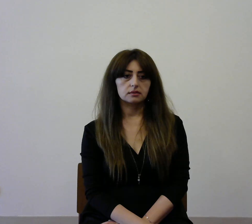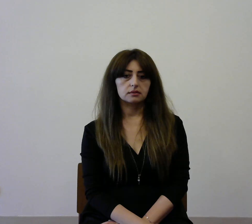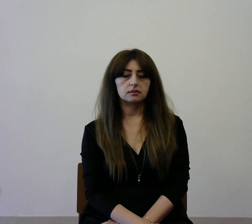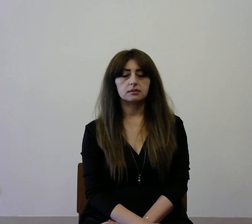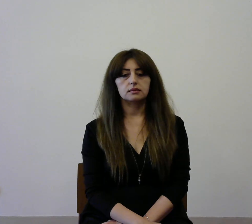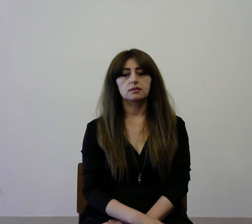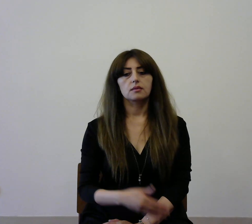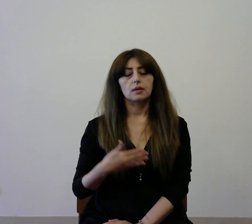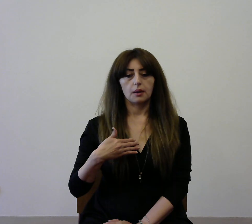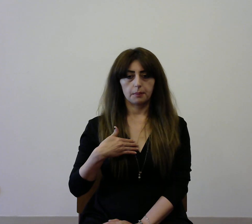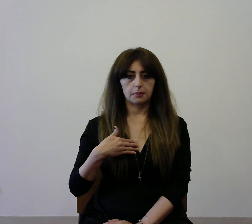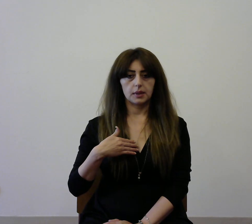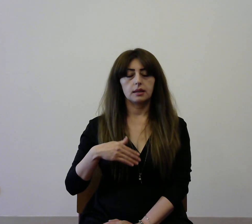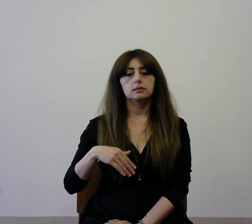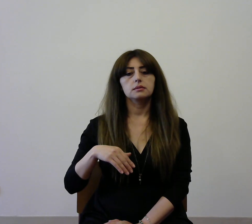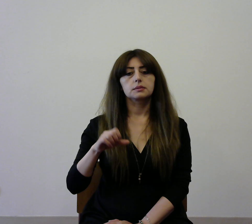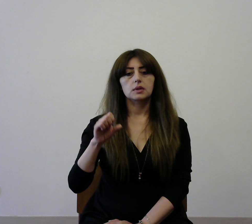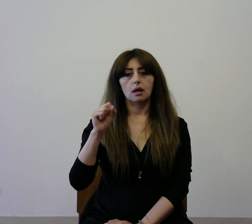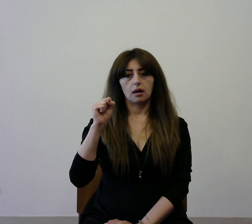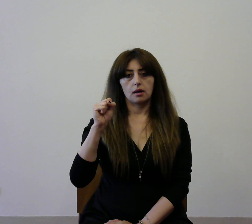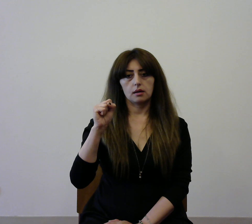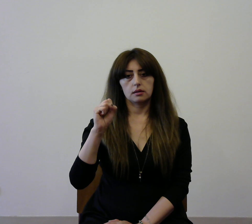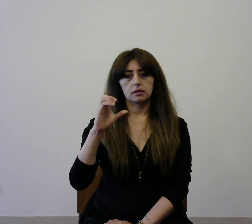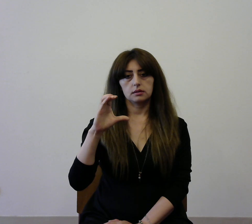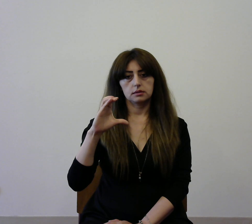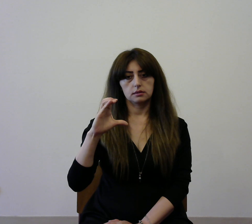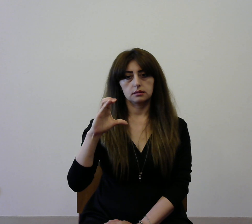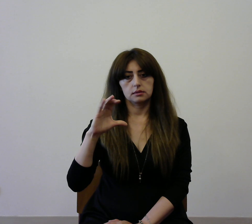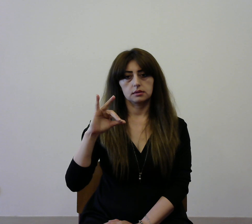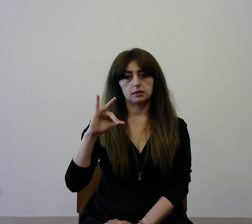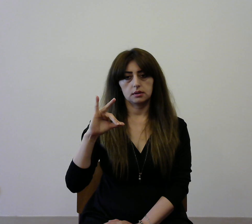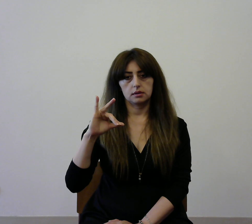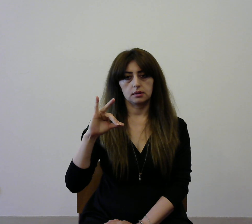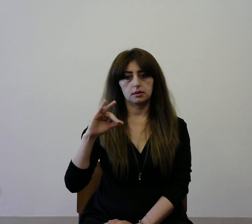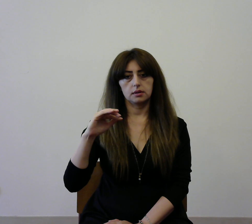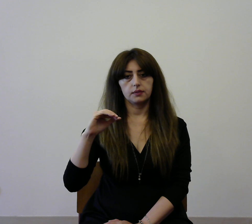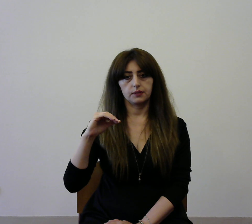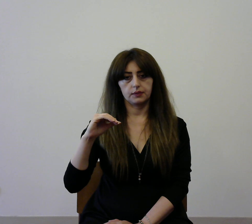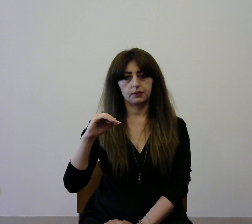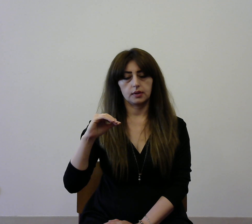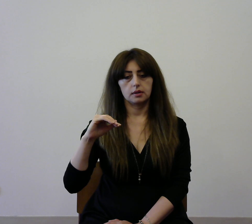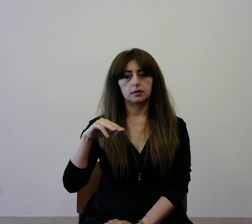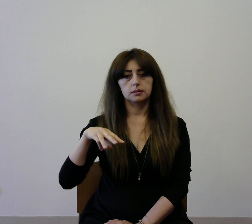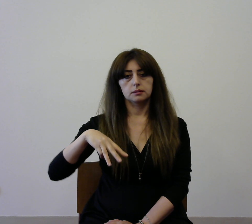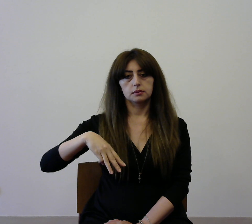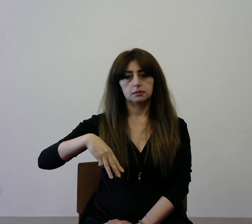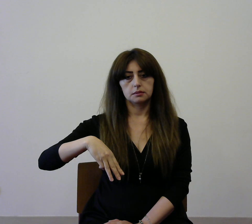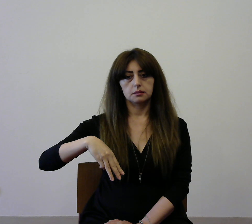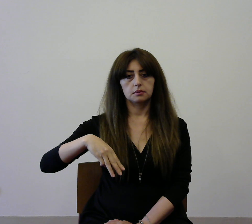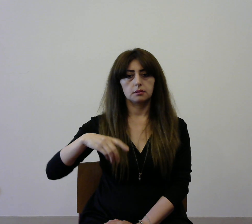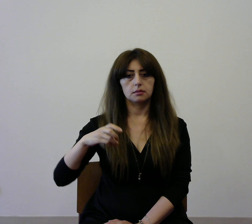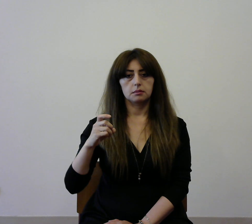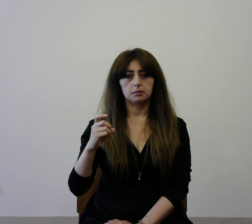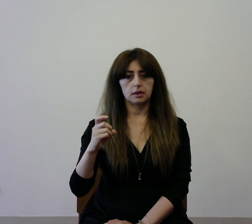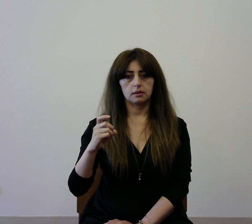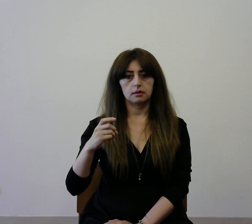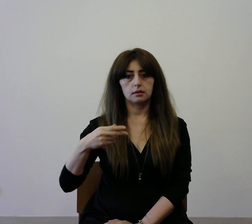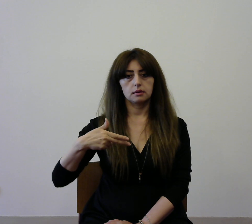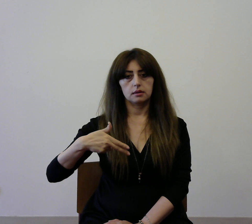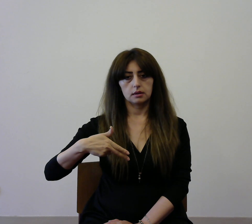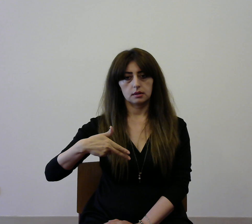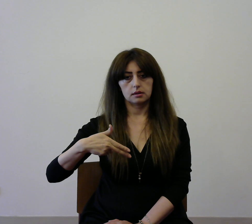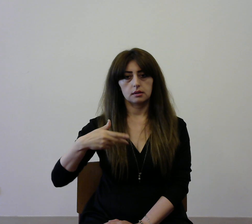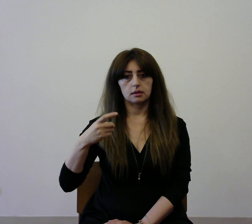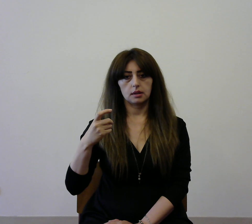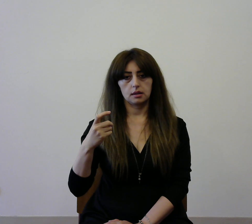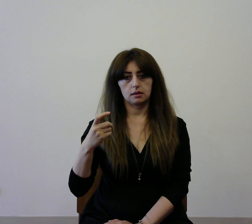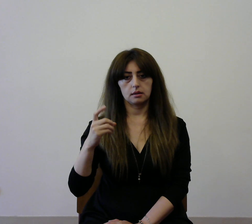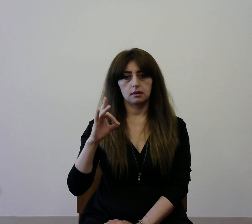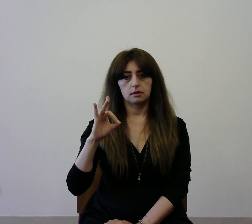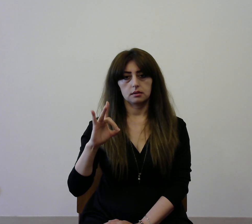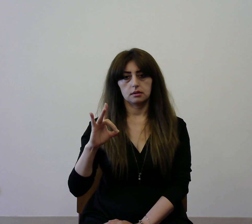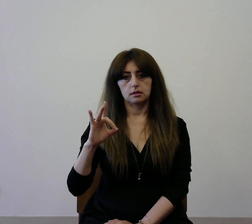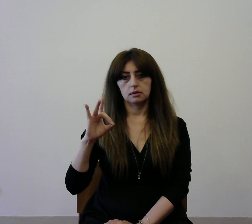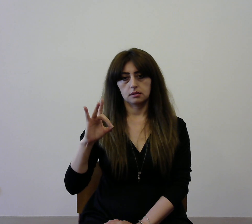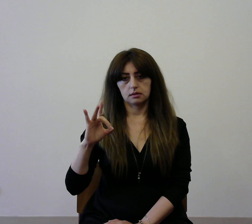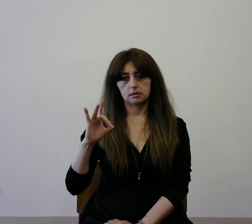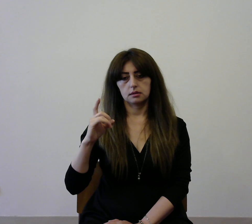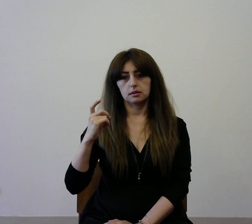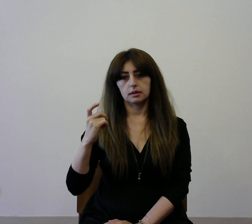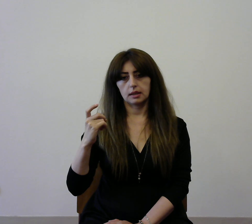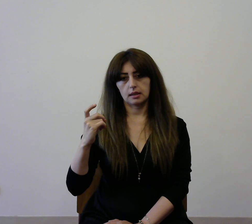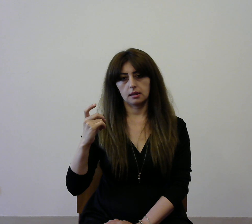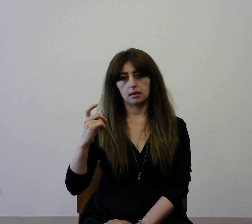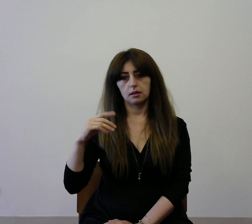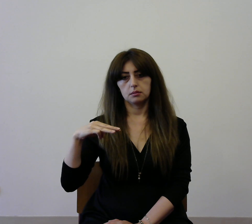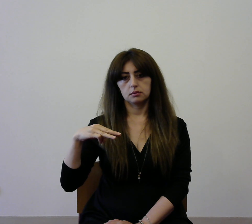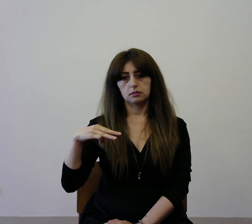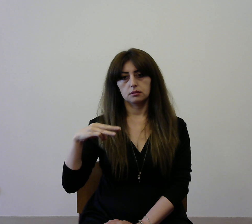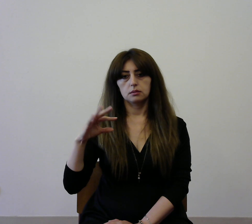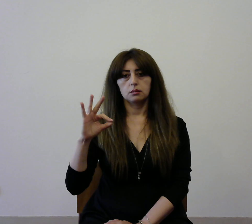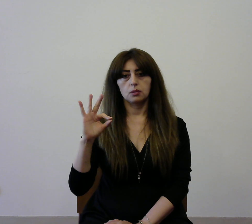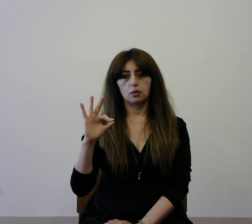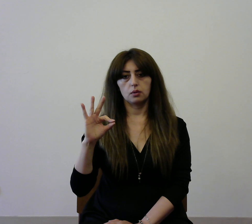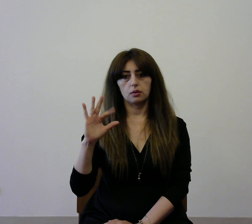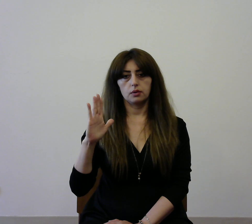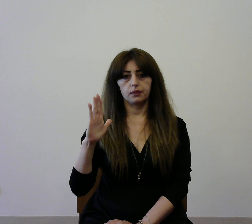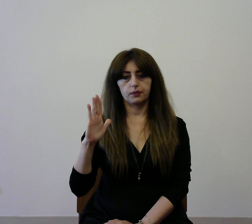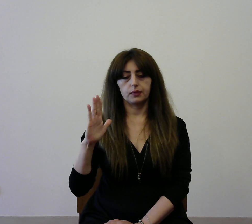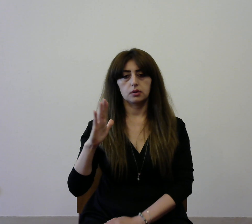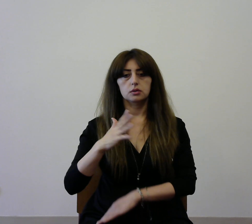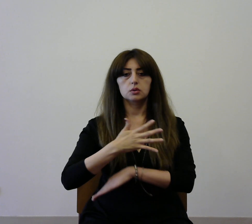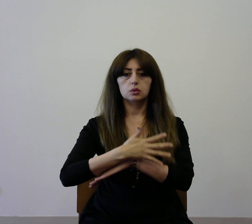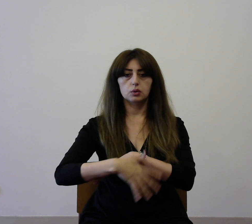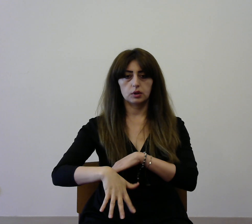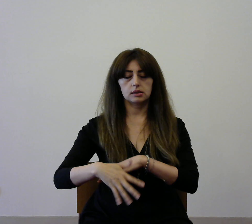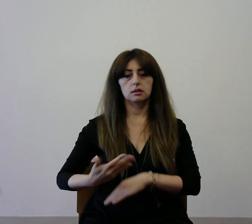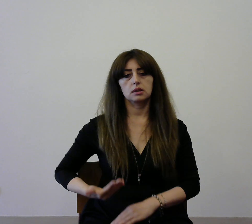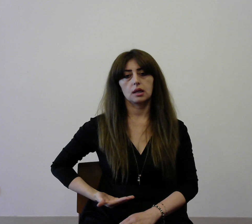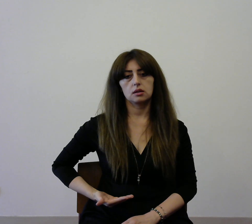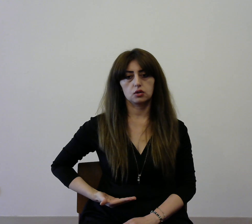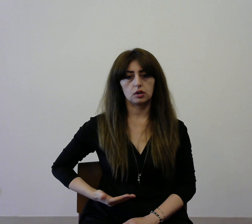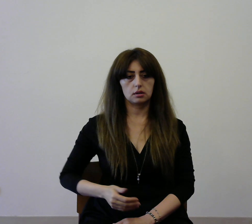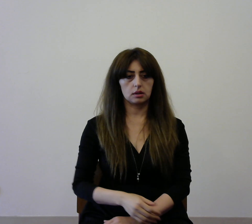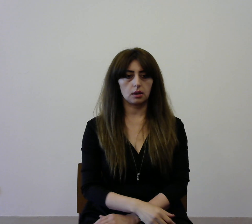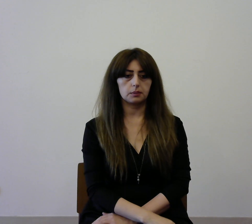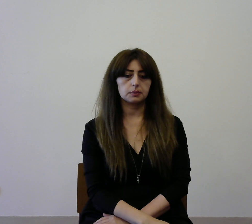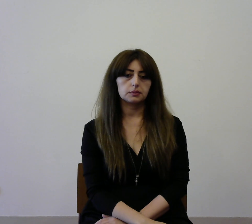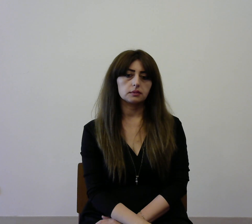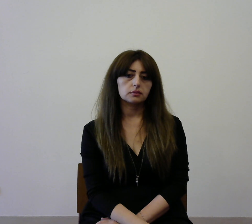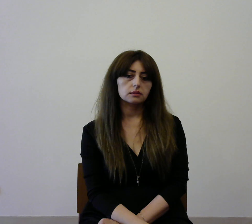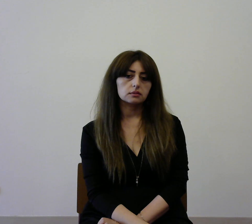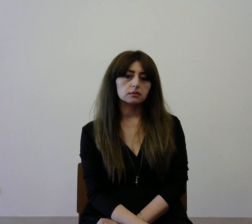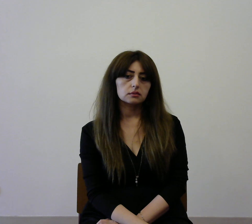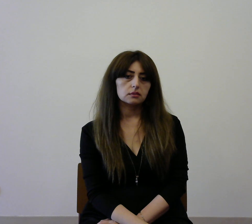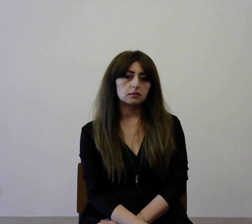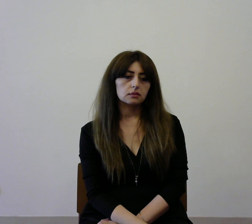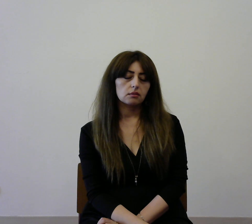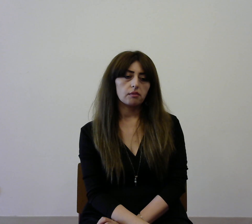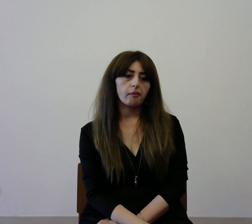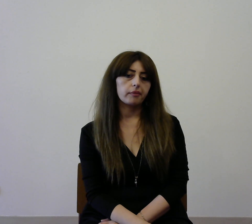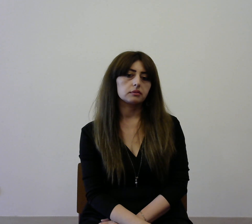Mən Asif Məhərrəmov küçəsində qeydiyyatdayam